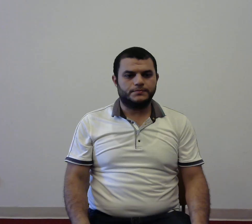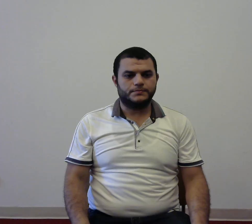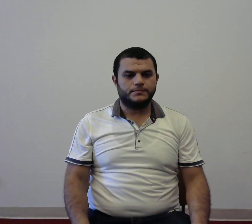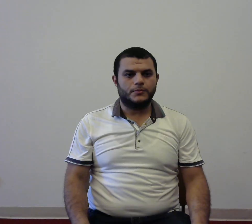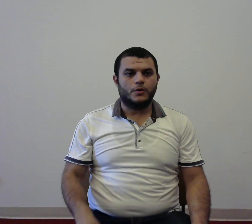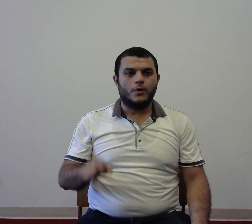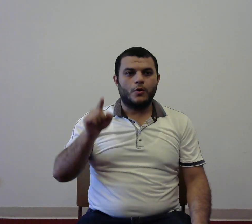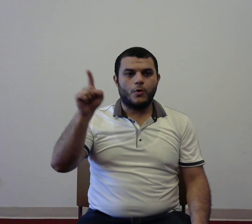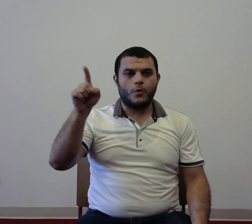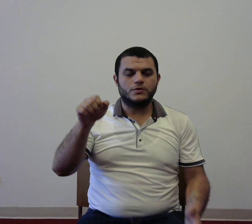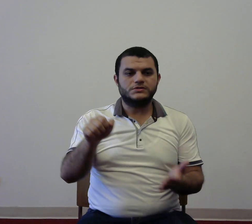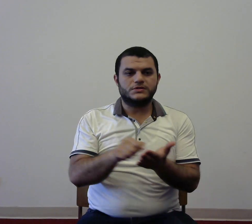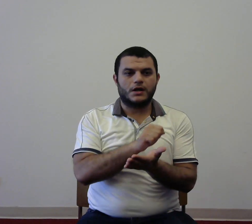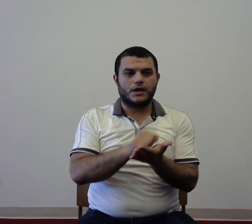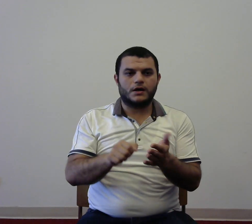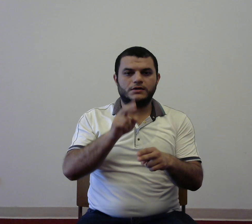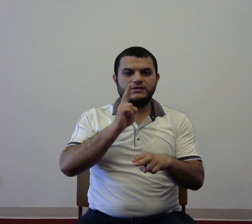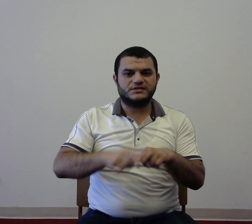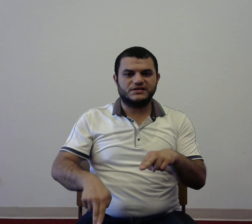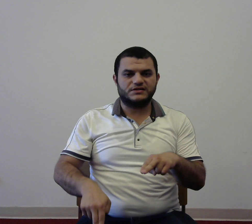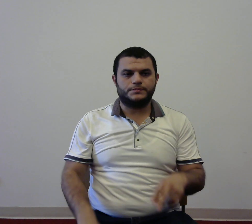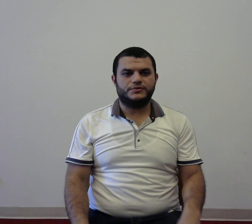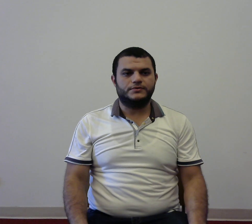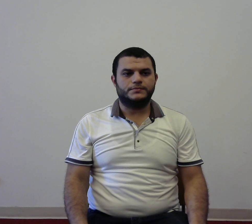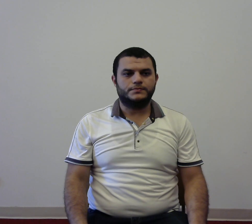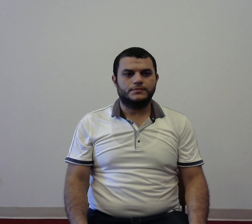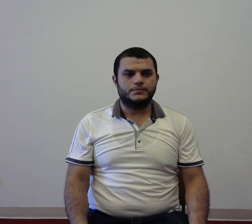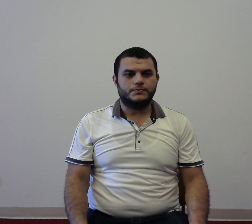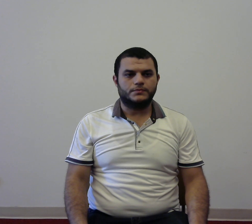O sənədlərini itirib